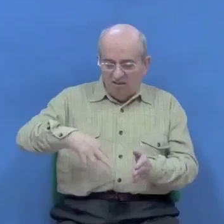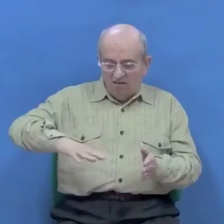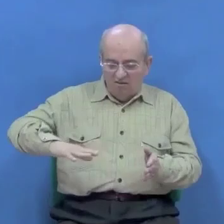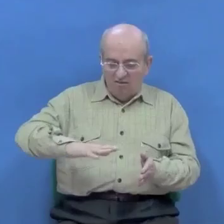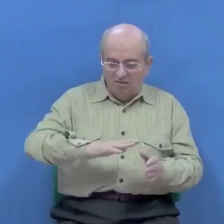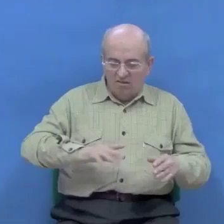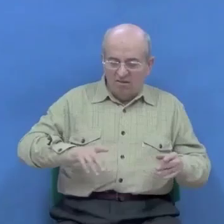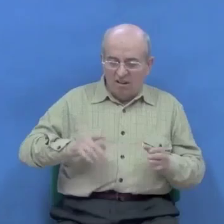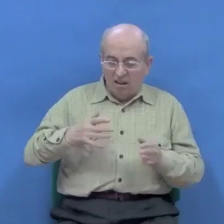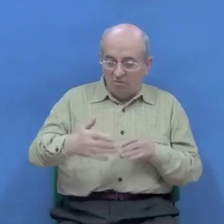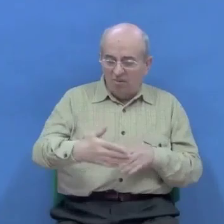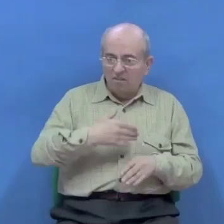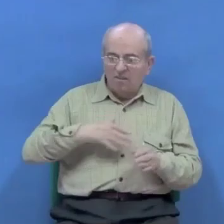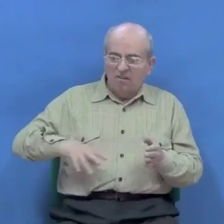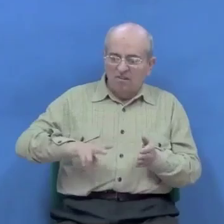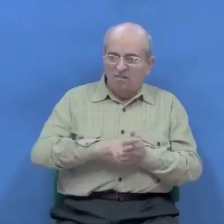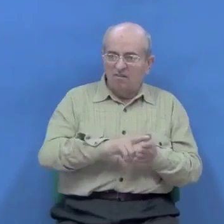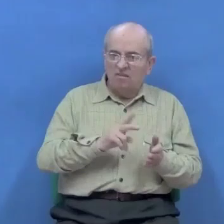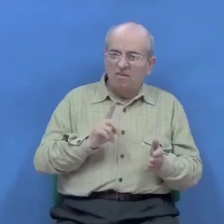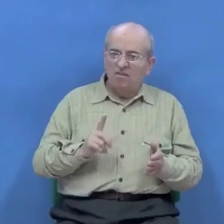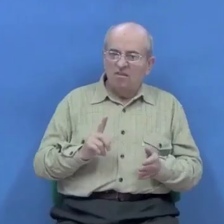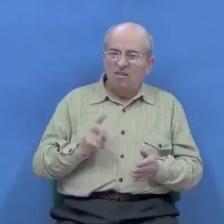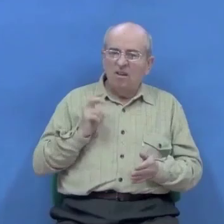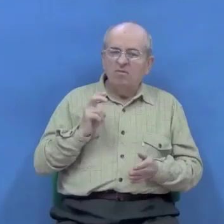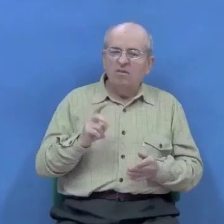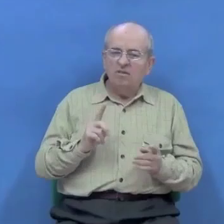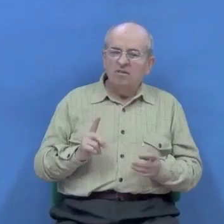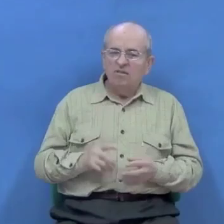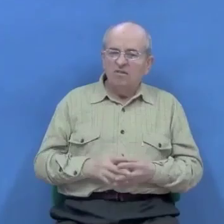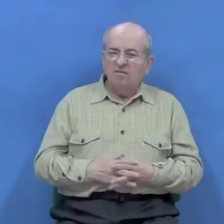Grozi potrąceniem przez tramwaj.